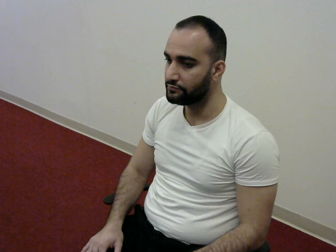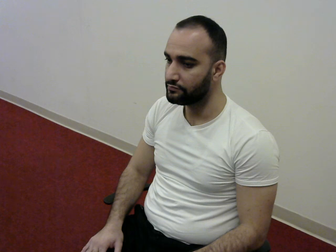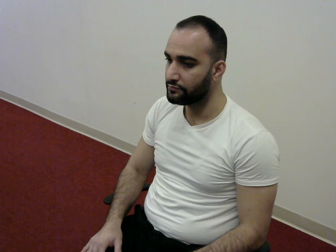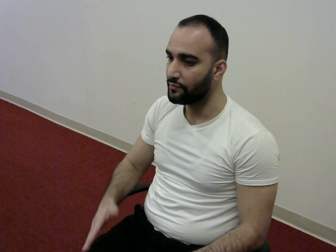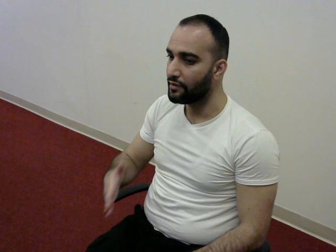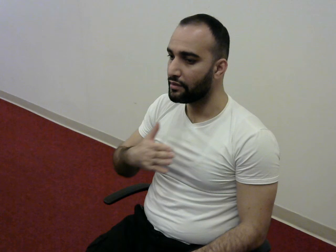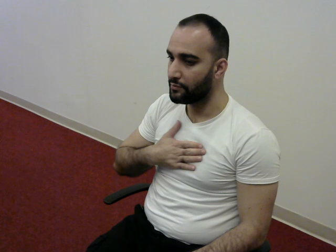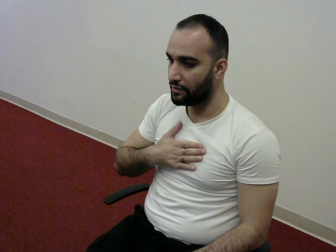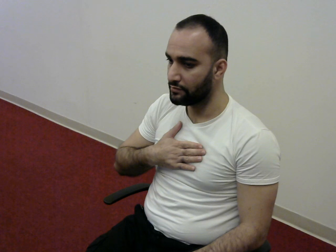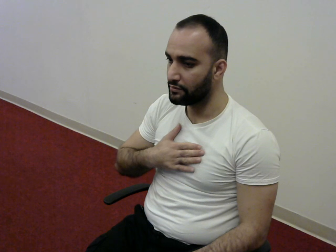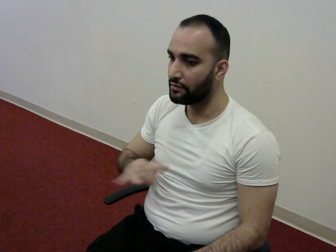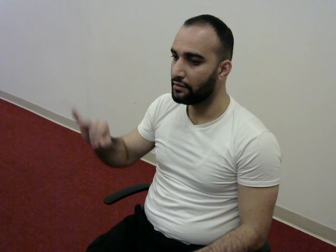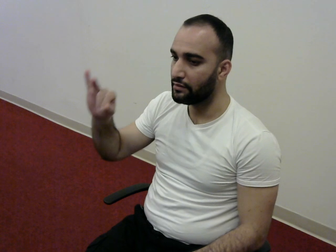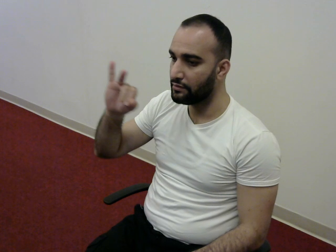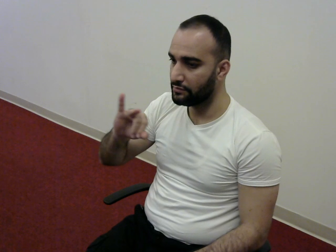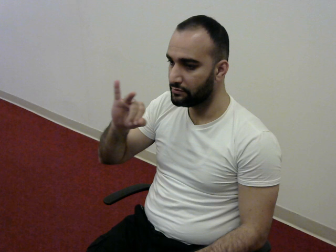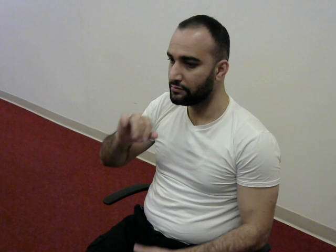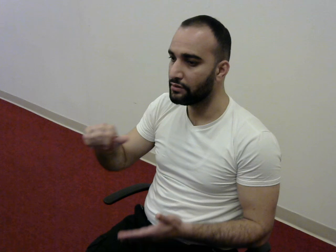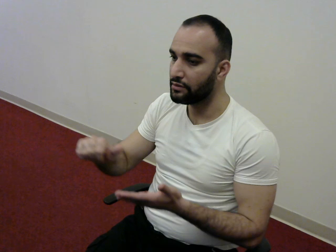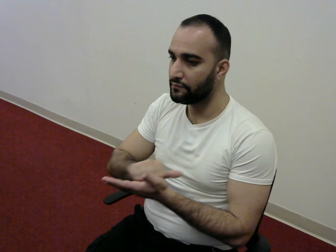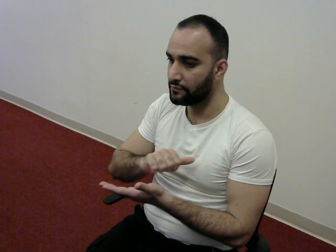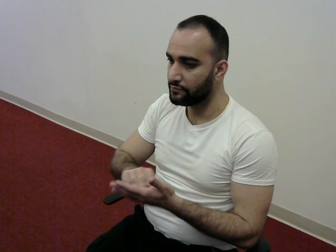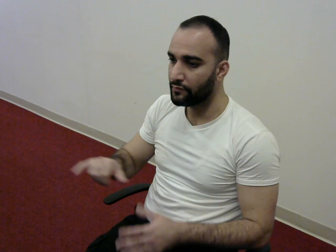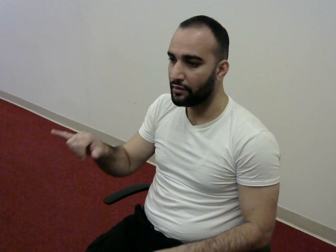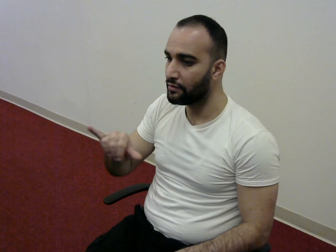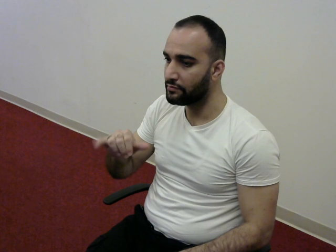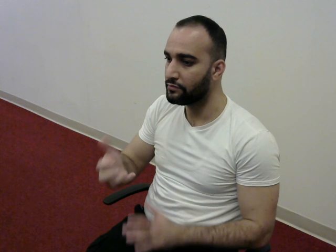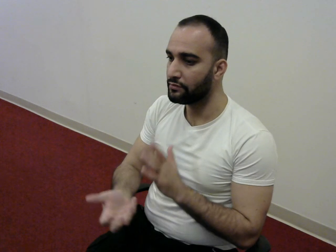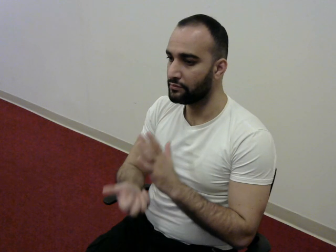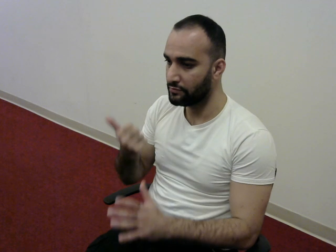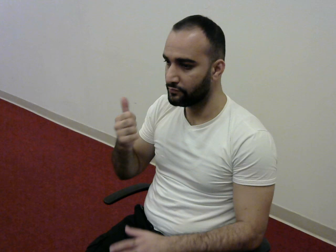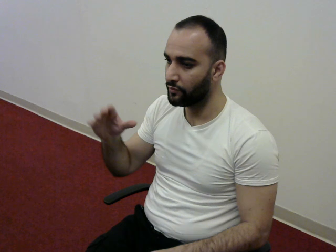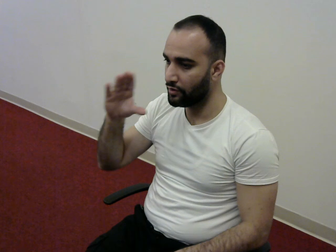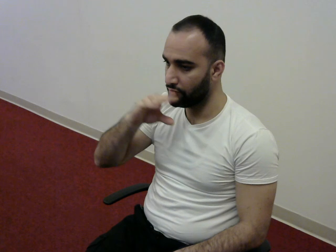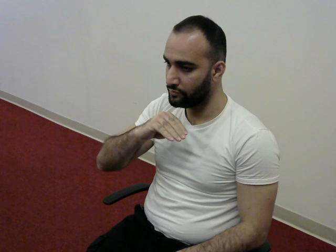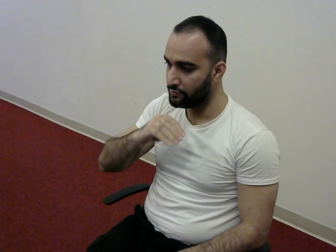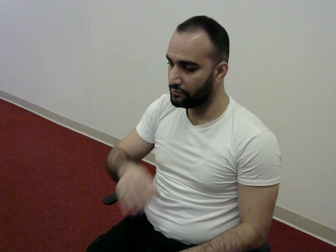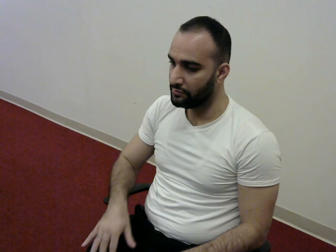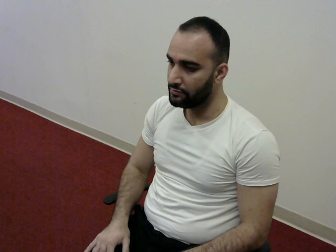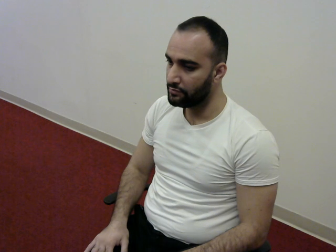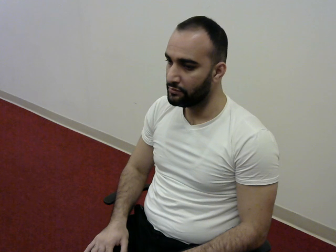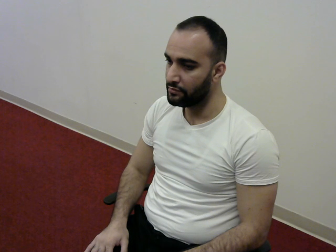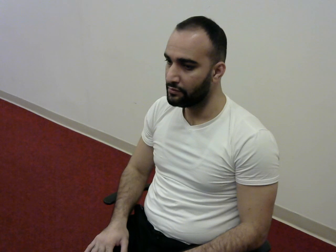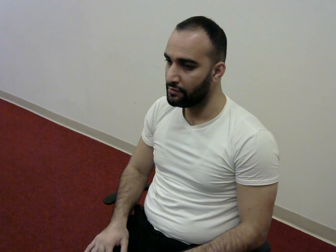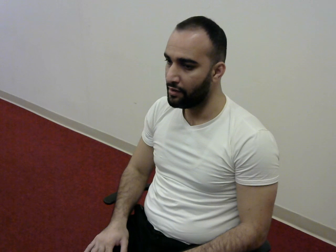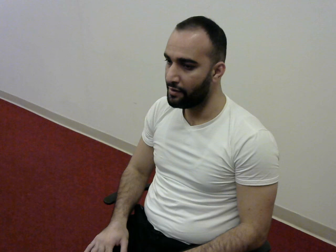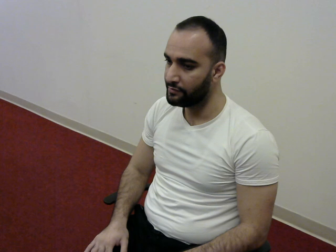Mən tarix sənədləri hardan götürə bilərəm?